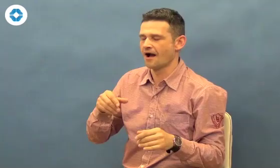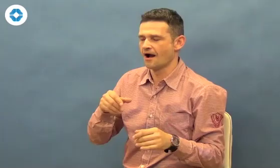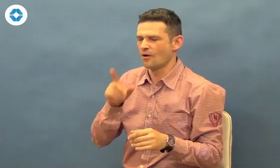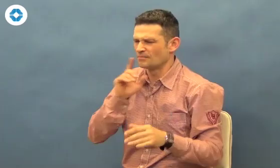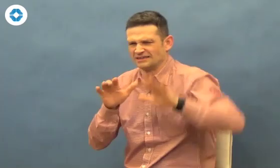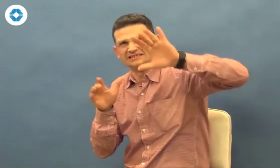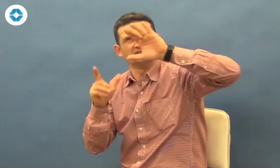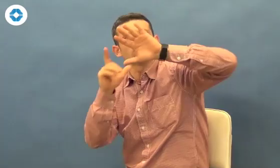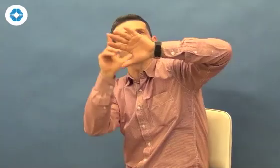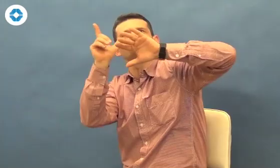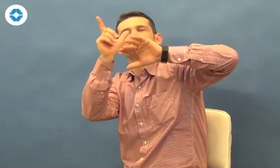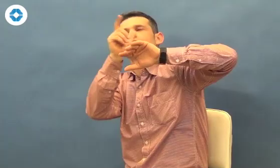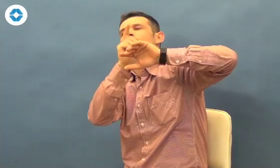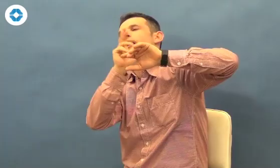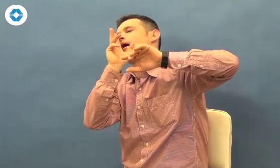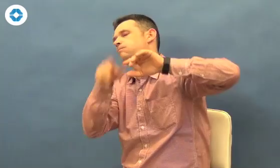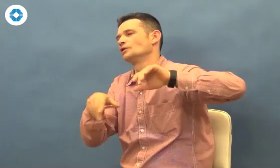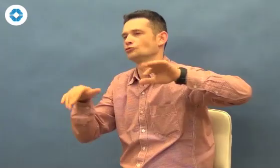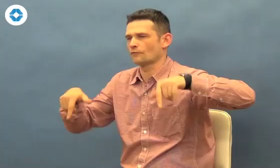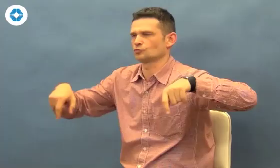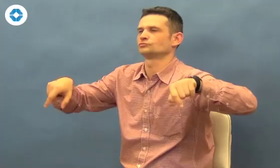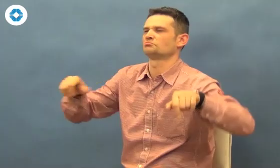Chłopiec osłania się rękami, a w końcu sowa odleciała.